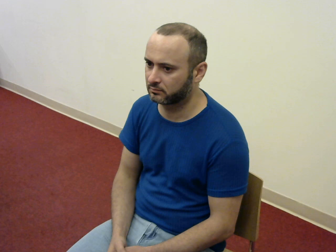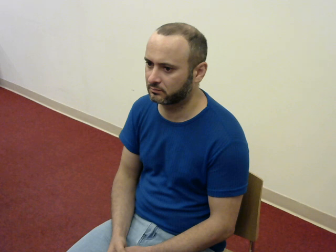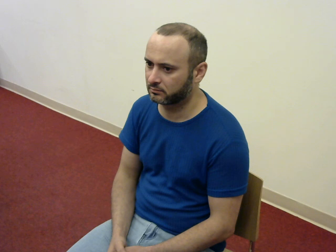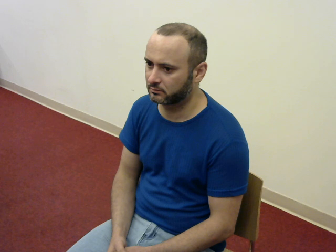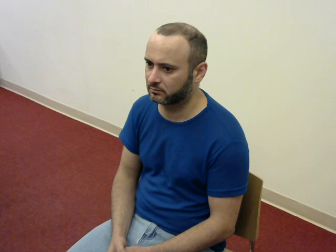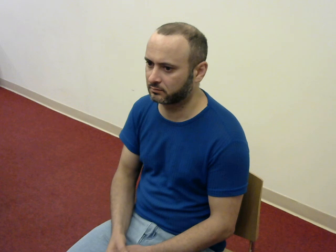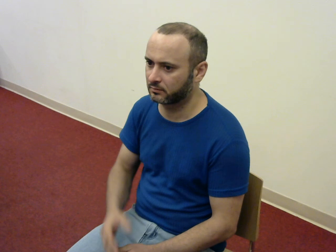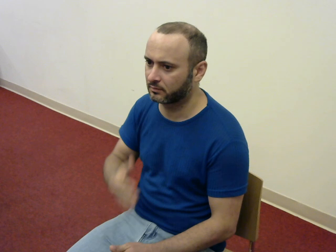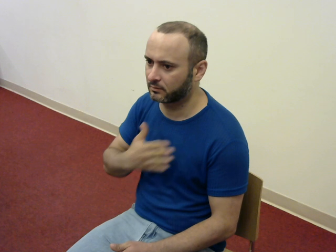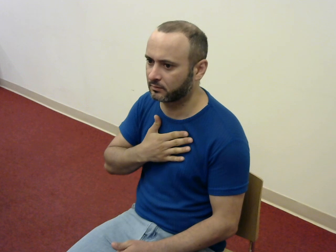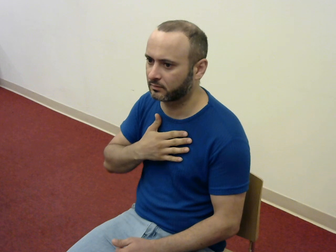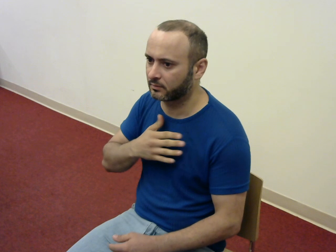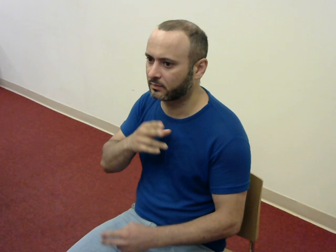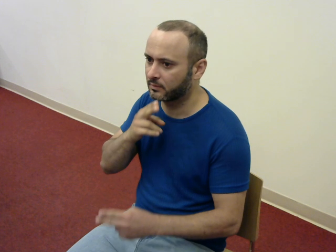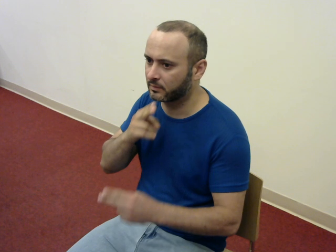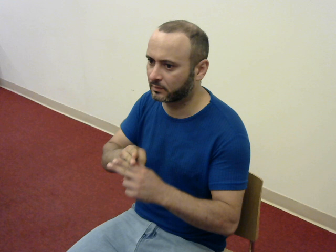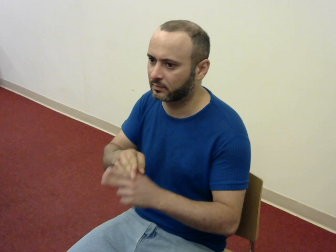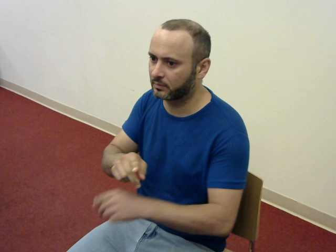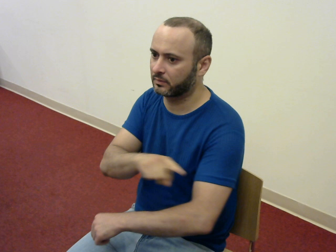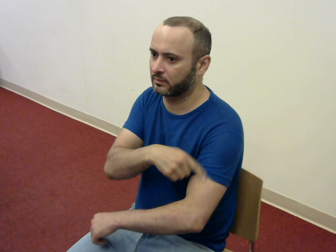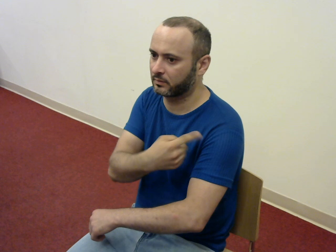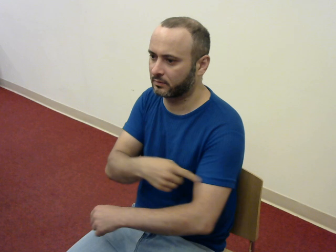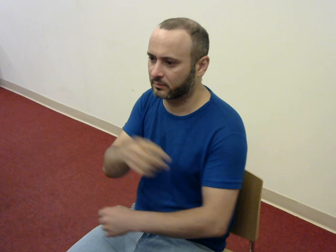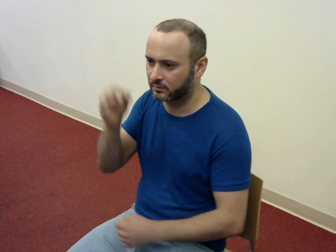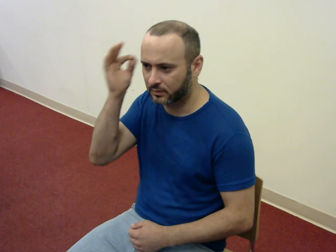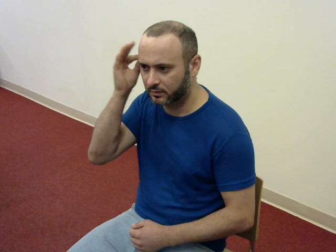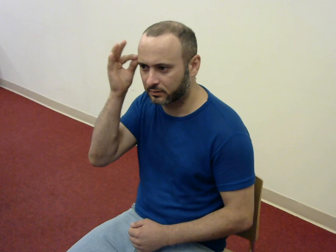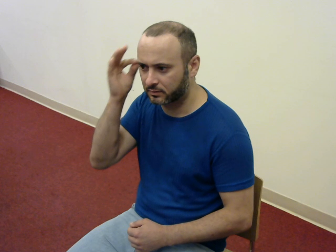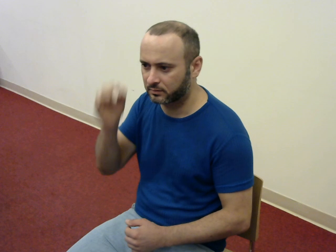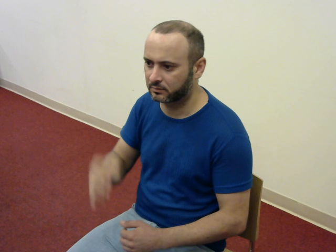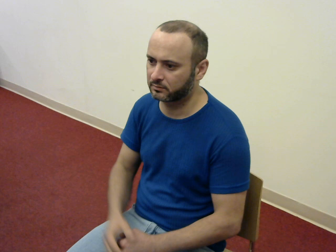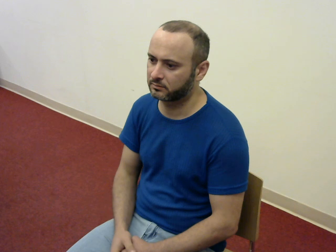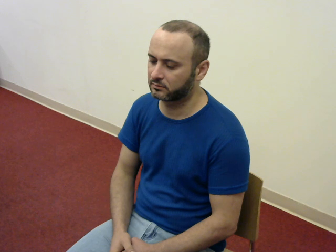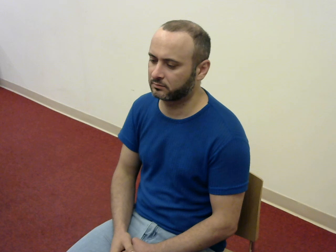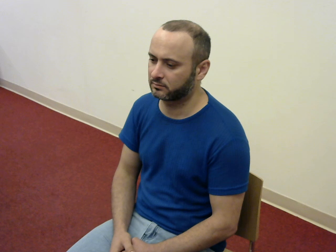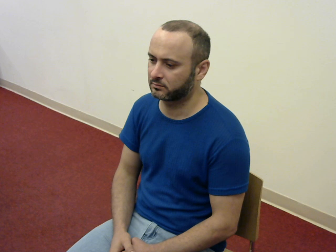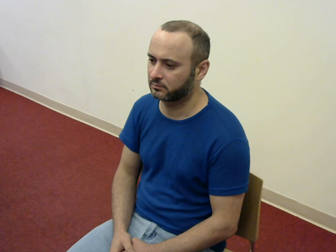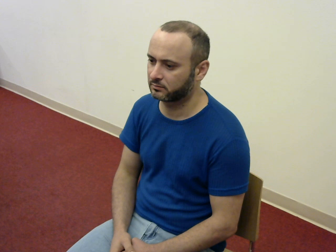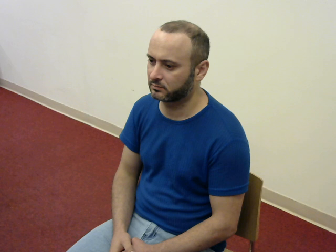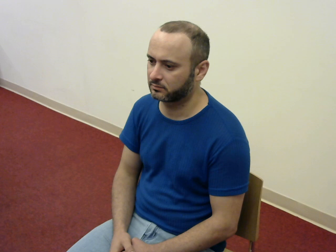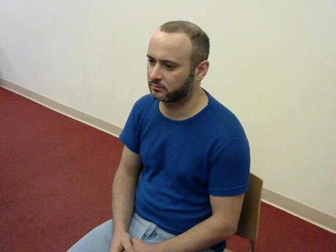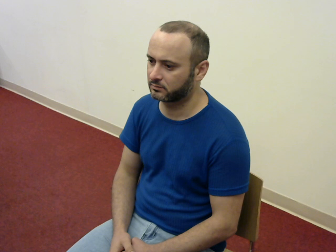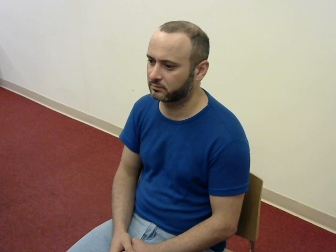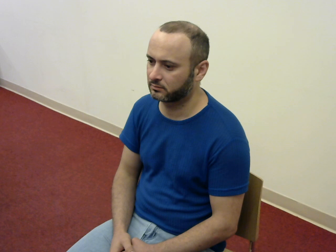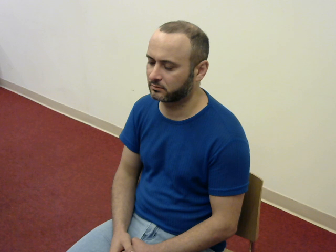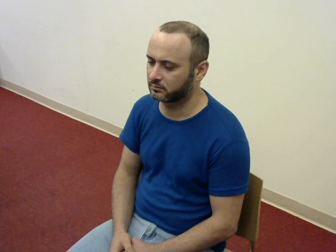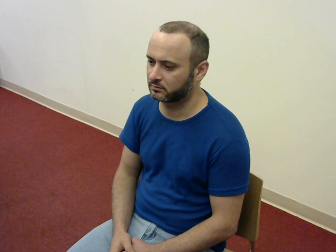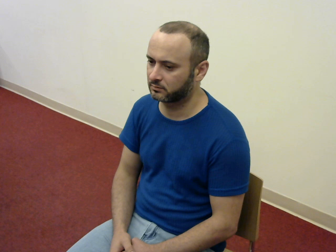Mənim bacım tibb bacısıdır